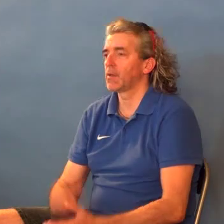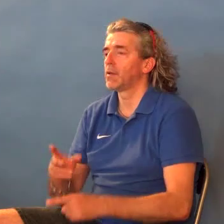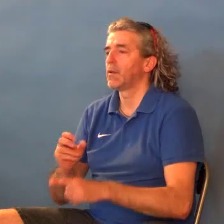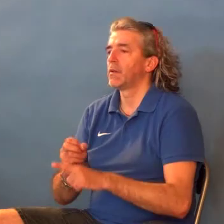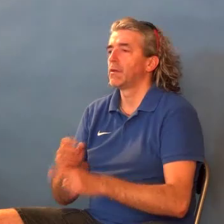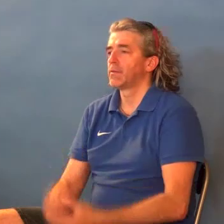Wchodzić.